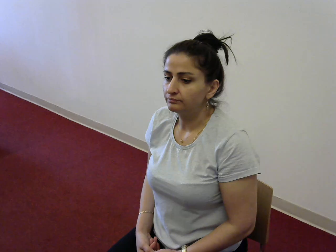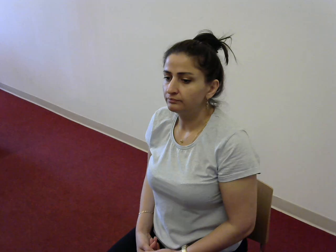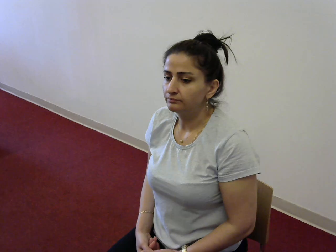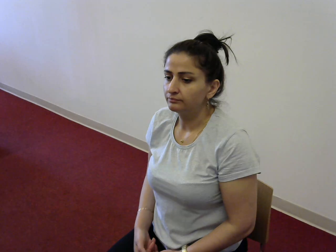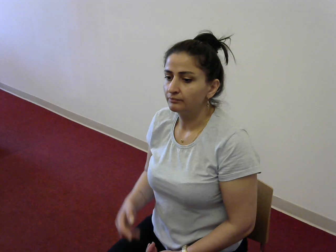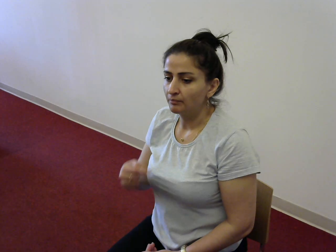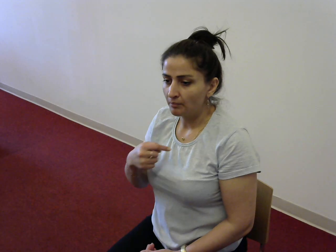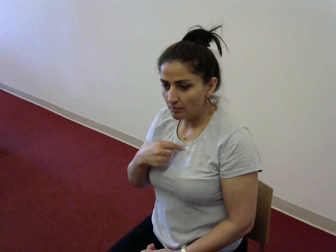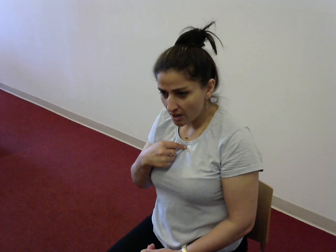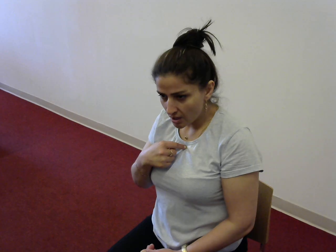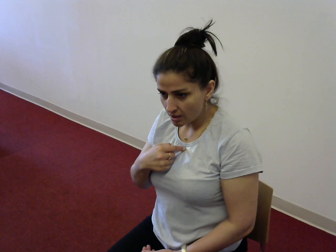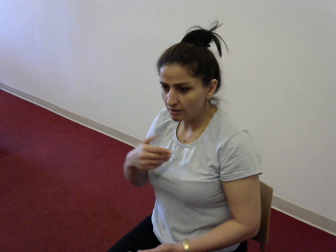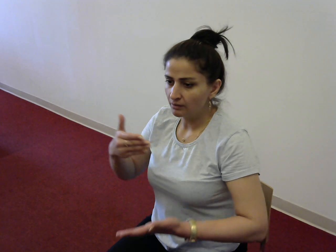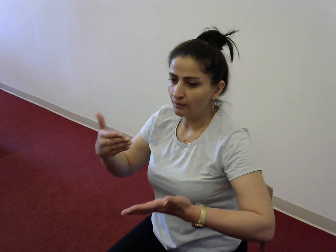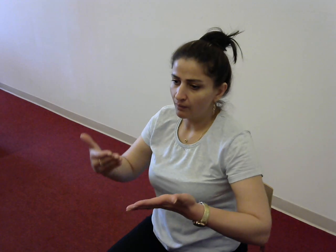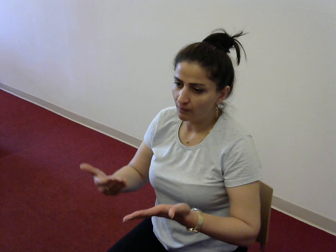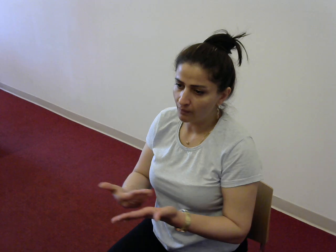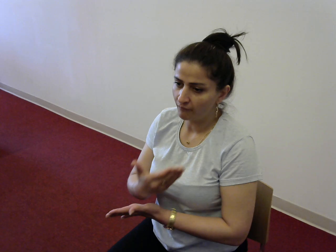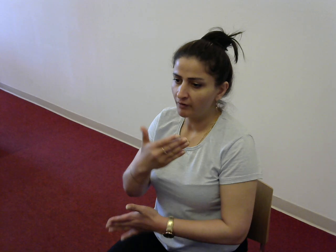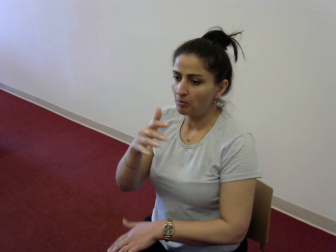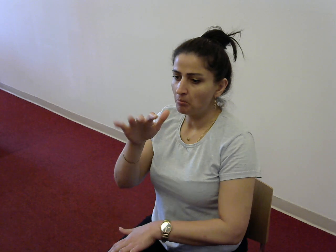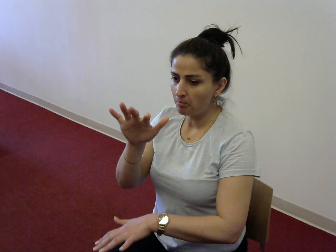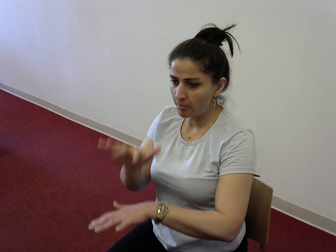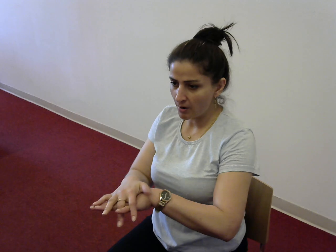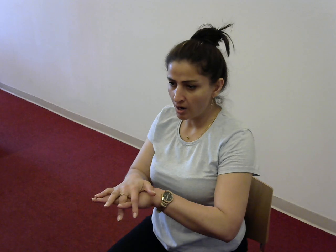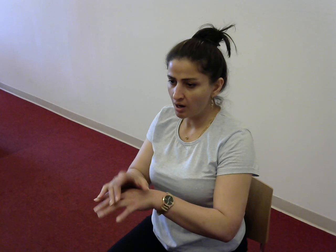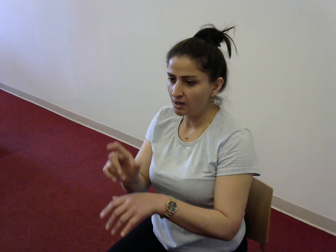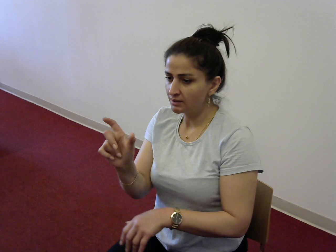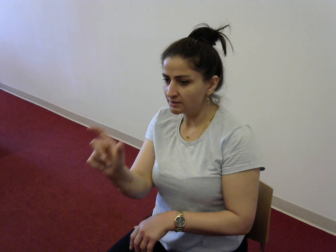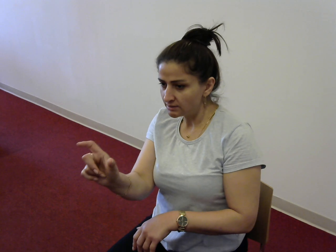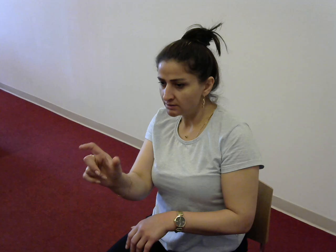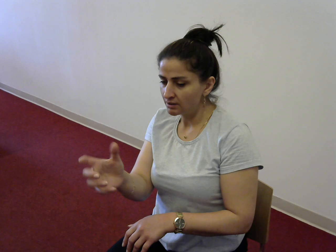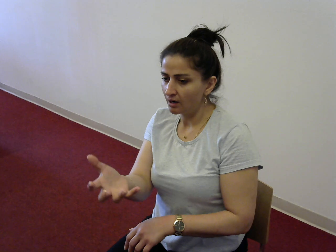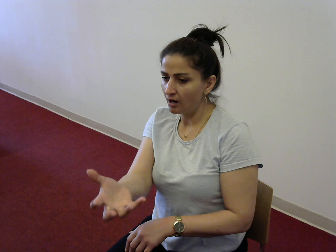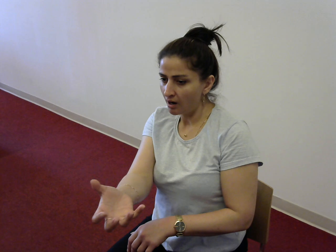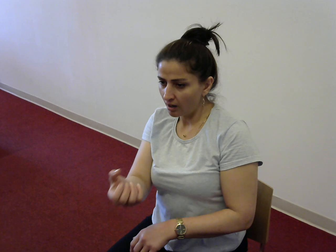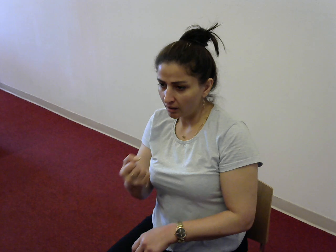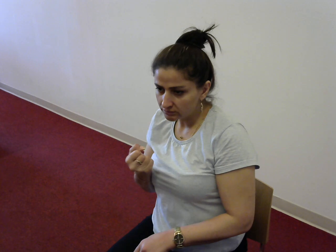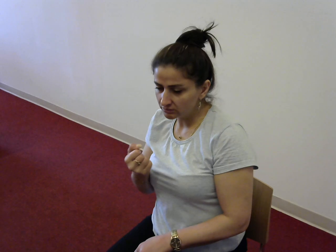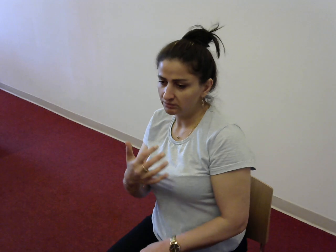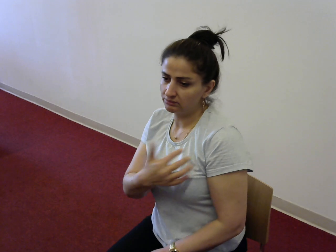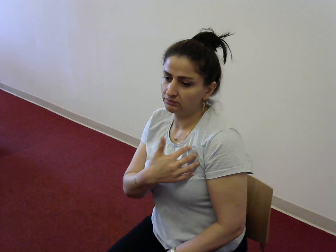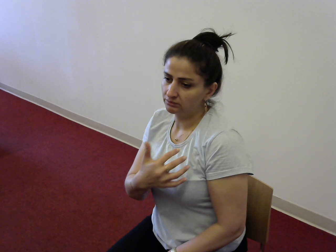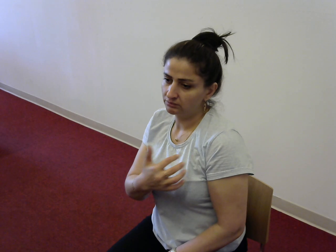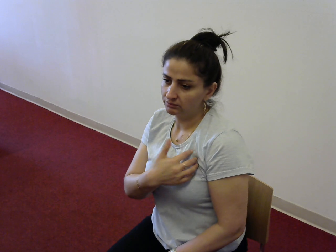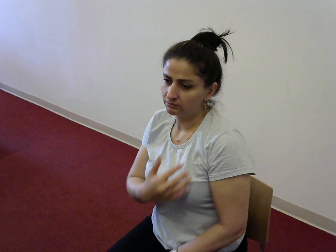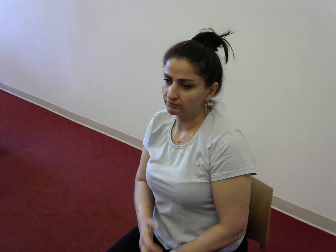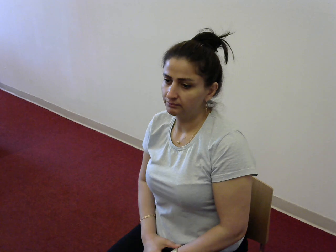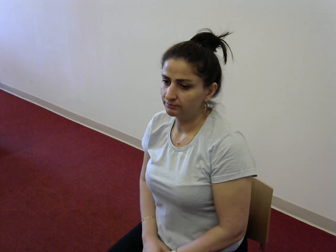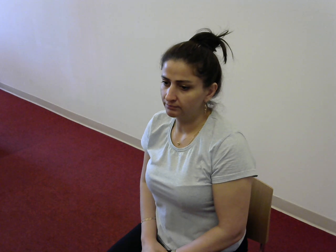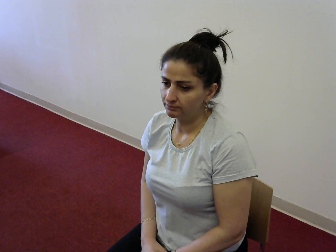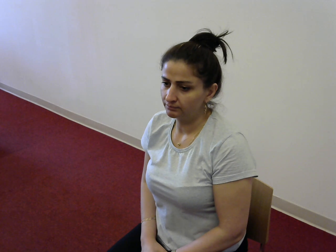Mən yeni bank kartı götürmək istəyirəm